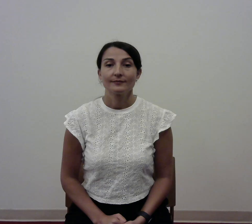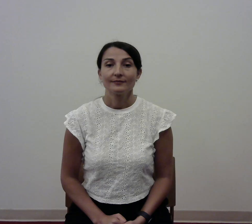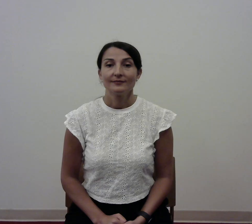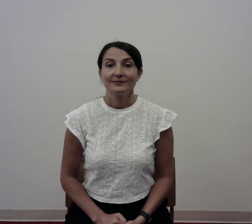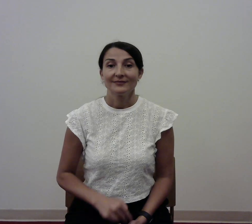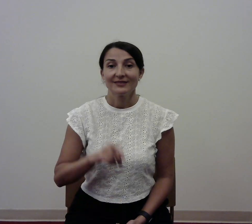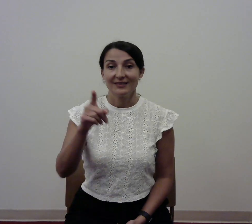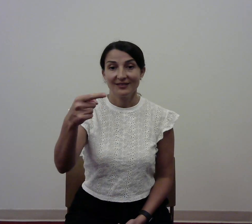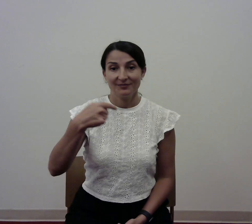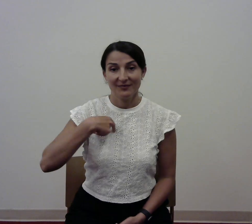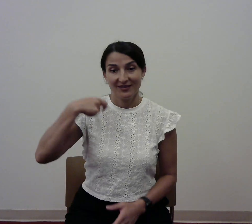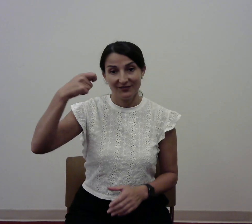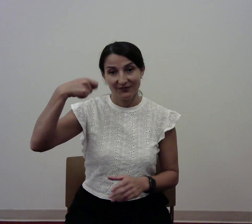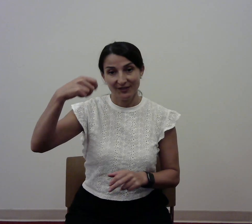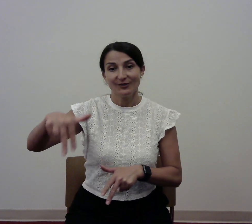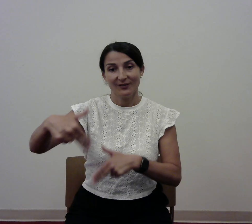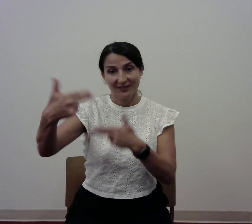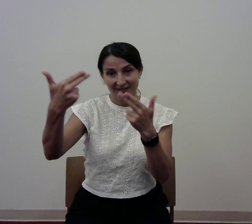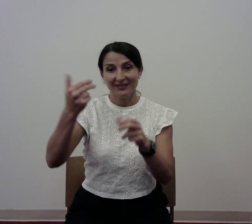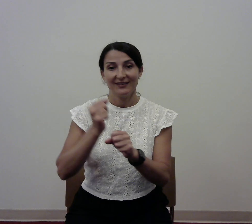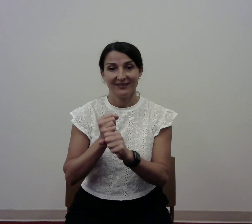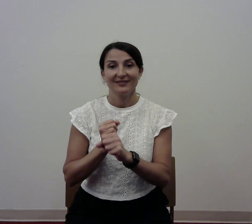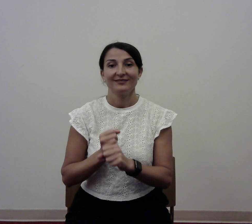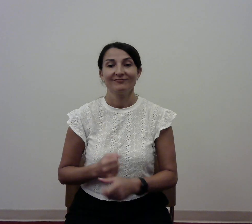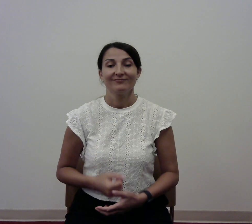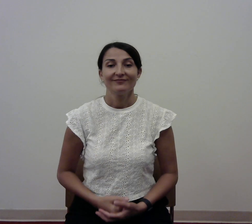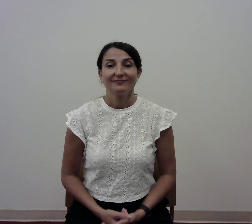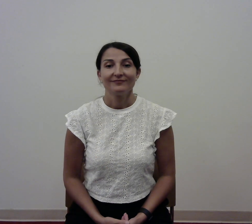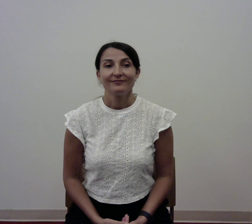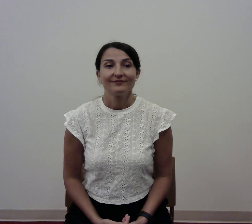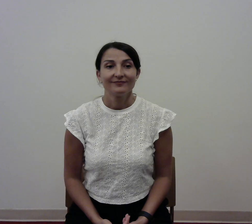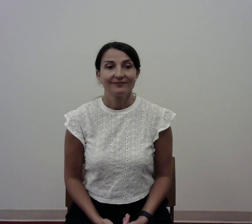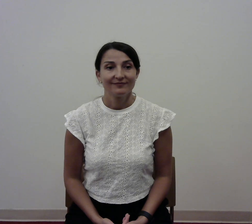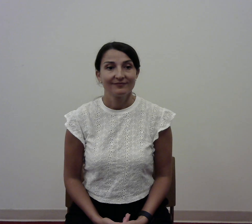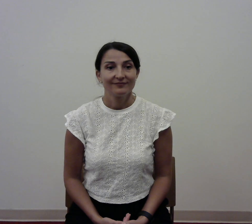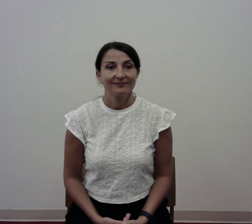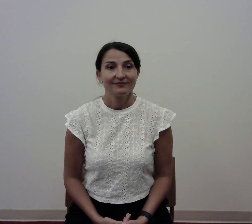Siz mənə video zəng edin